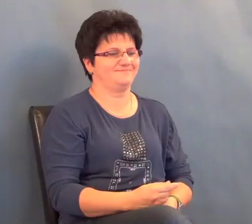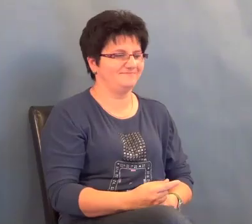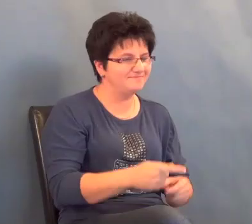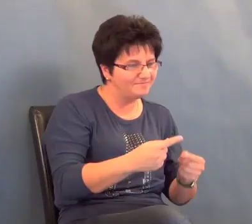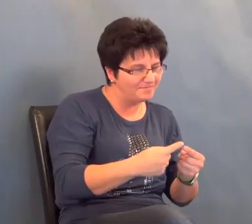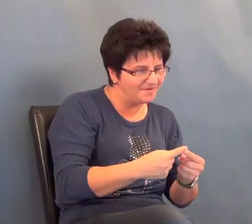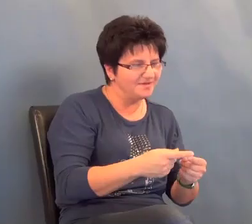Pasuje.